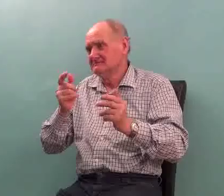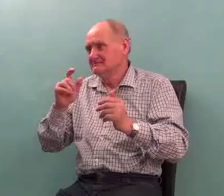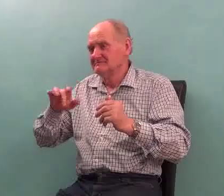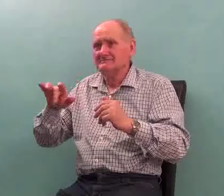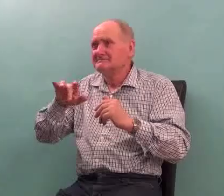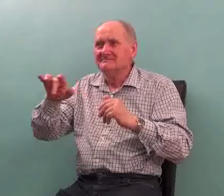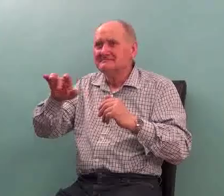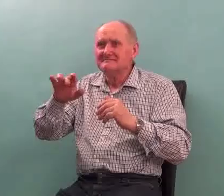Zwiedzaliśmy różne miejsca.